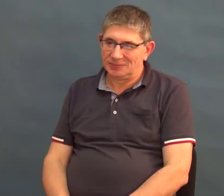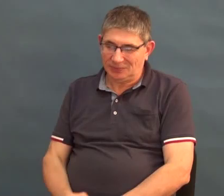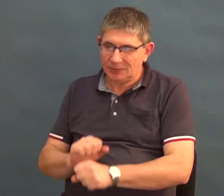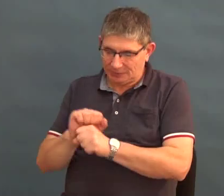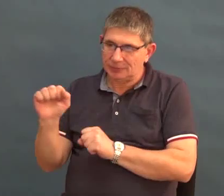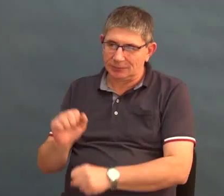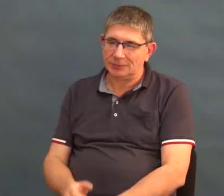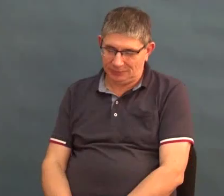Jest.